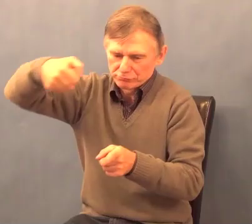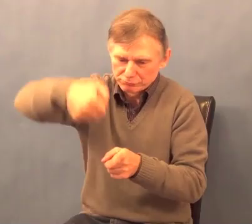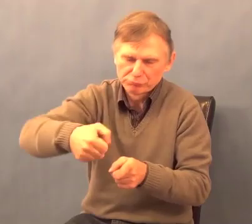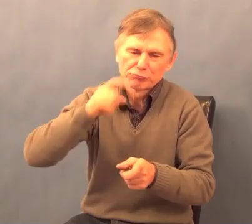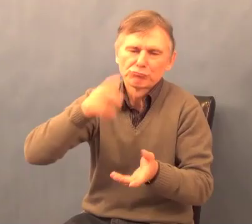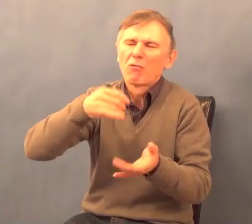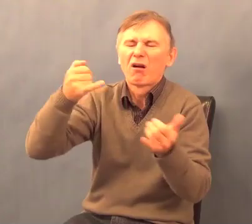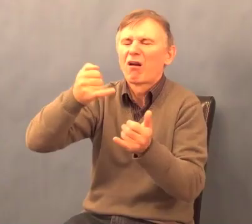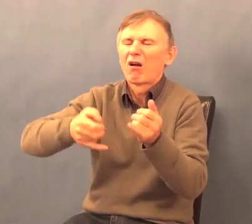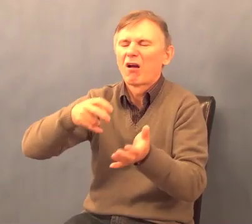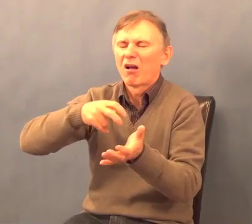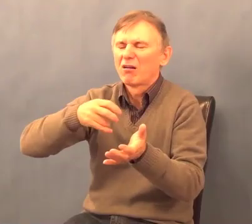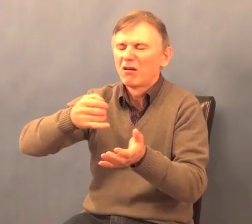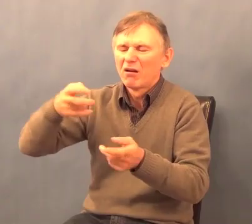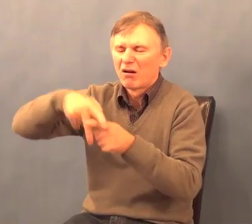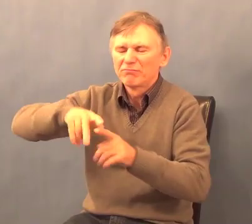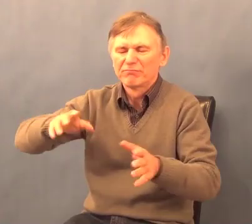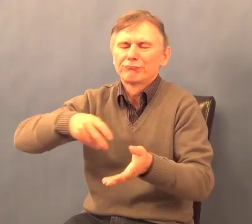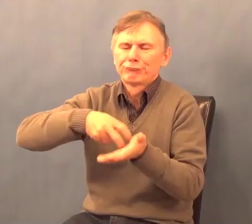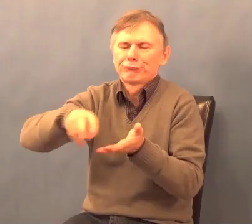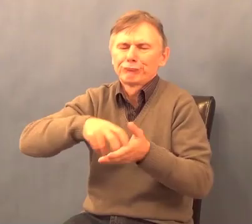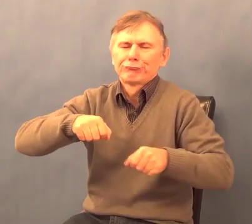Rowerzysta nie chciał jechać na rowerze, tylko szedł prowadząc rower obok.